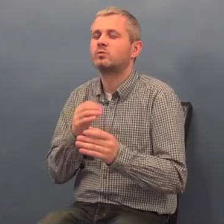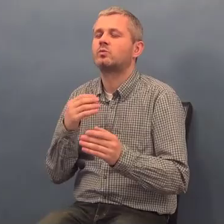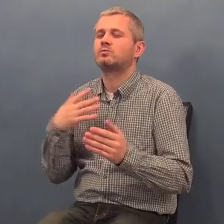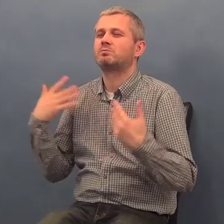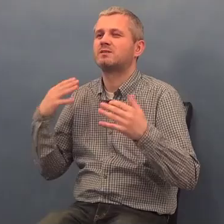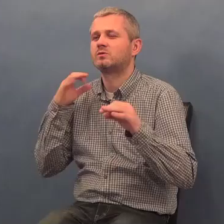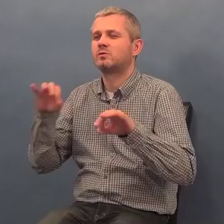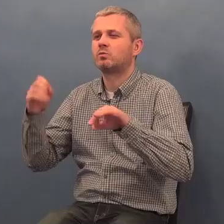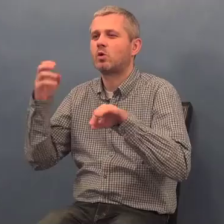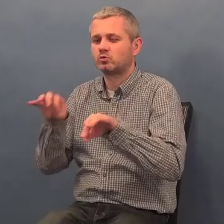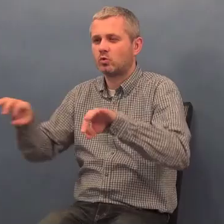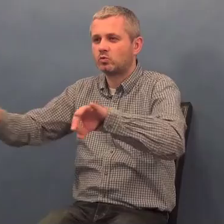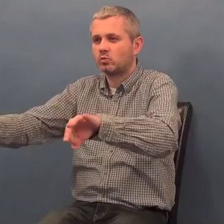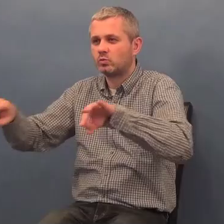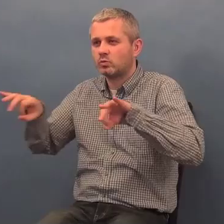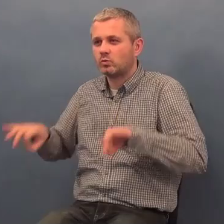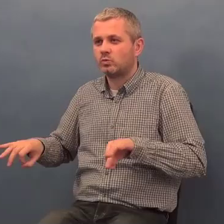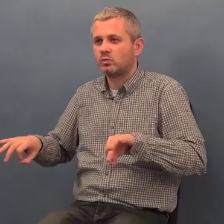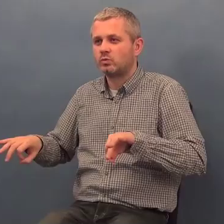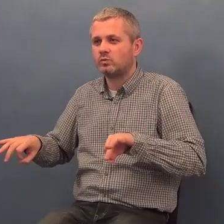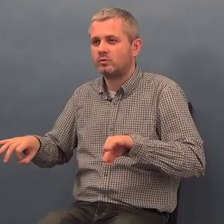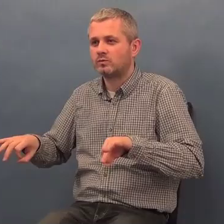Taki wózek jak pociąg z czterema kołami.